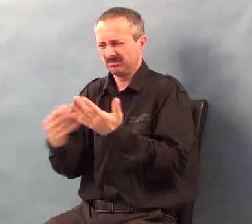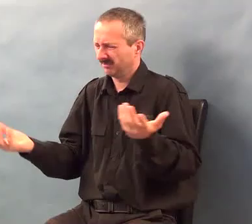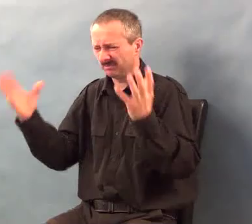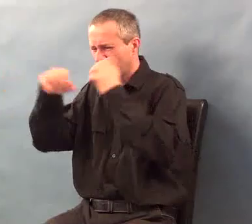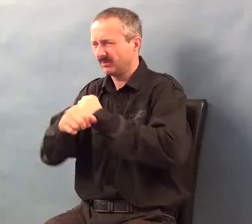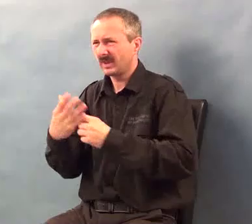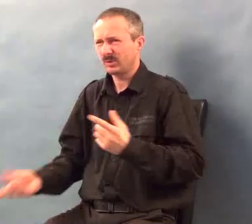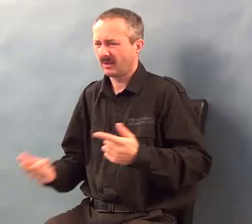Nie opłaca się, bo będzie ciemno.